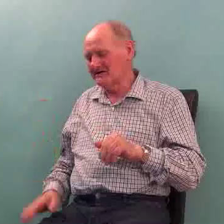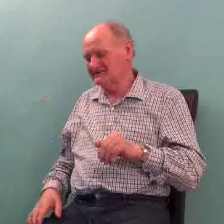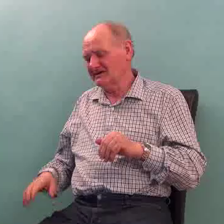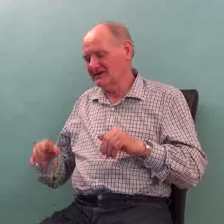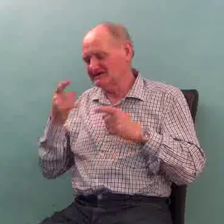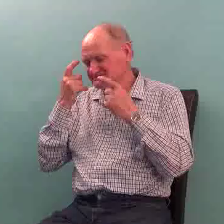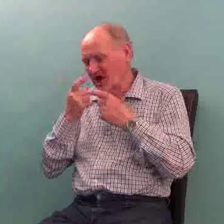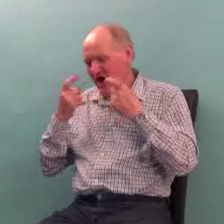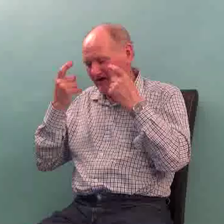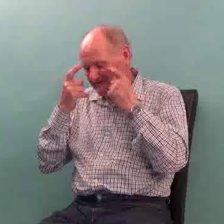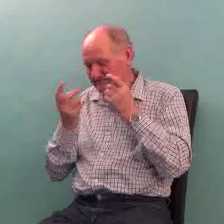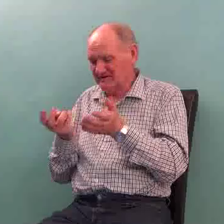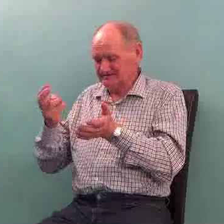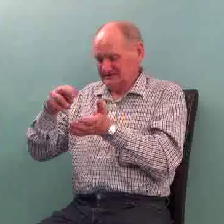Sowa wstaje.